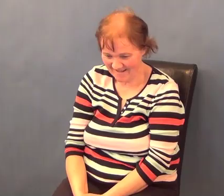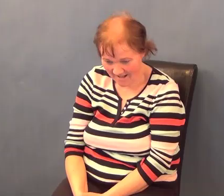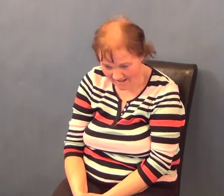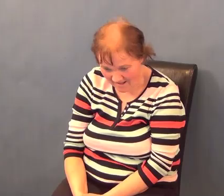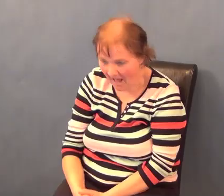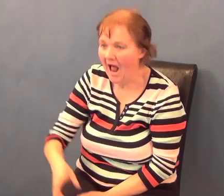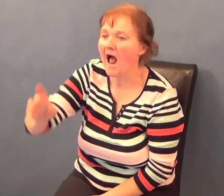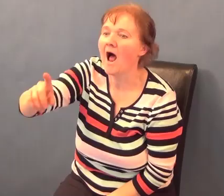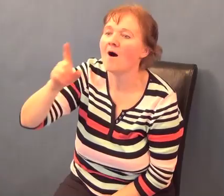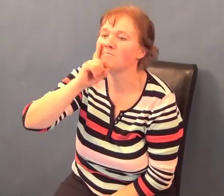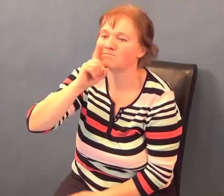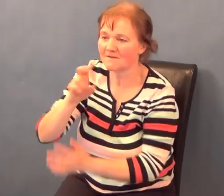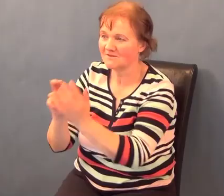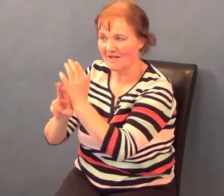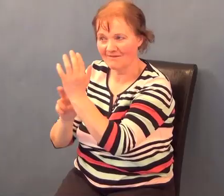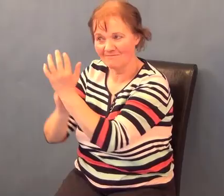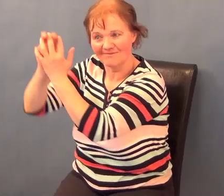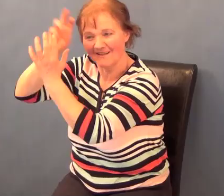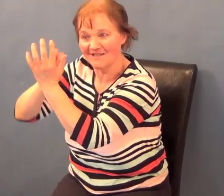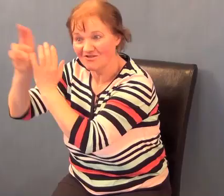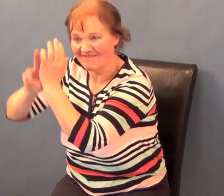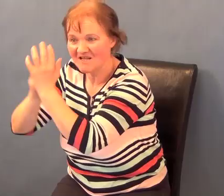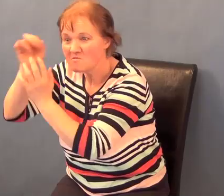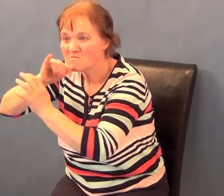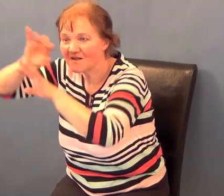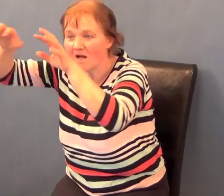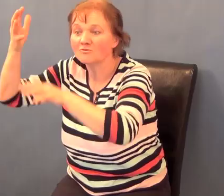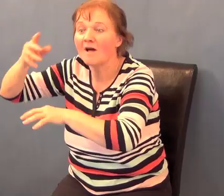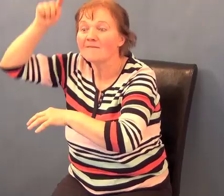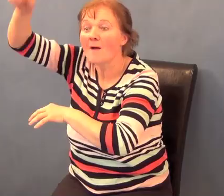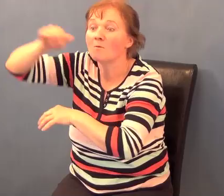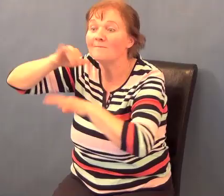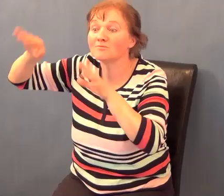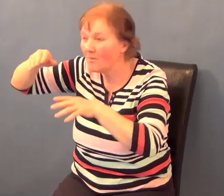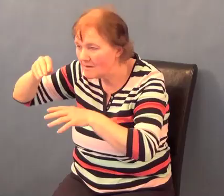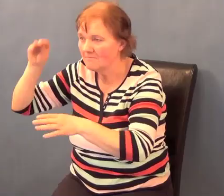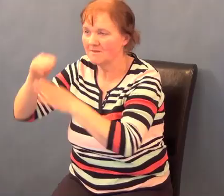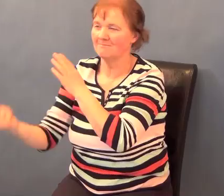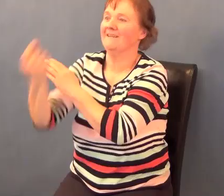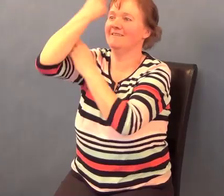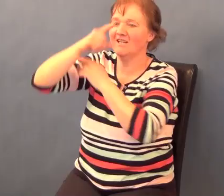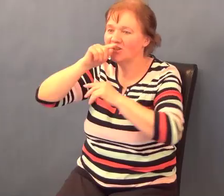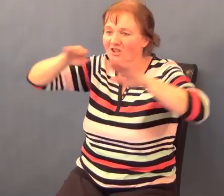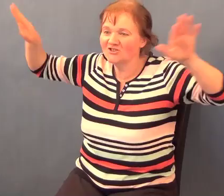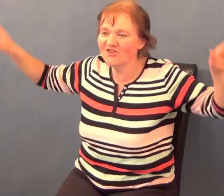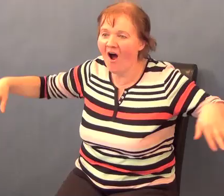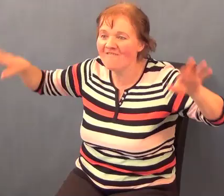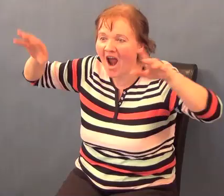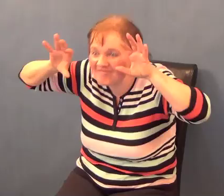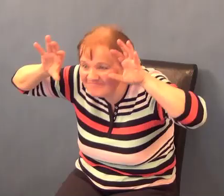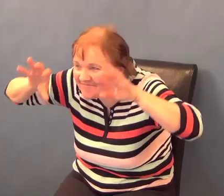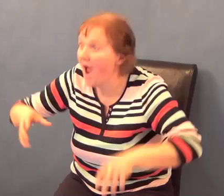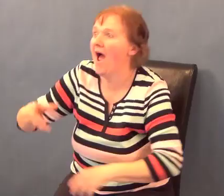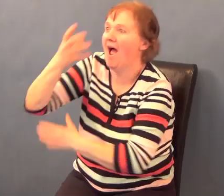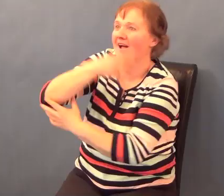Jeszcze chłopak próbował wspiąć się tam, gdzie są pszczoły i nagle wyskakuje sowa, przestraszył się.